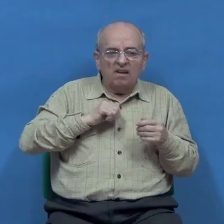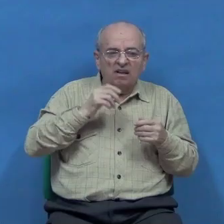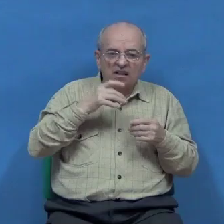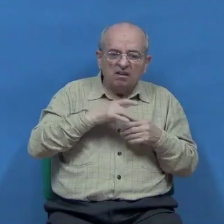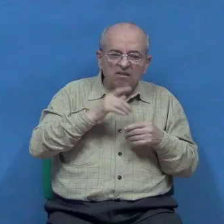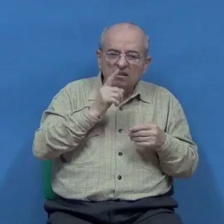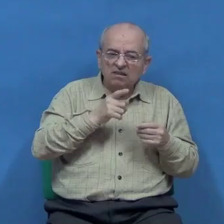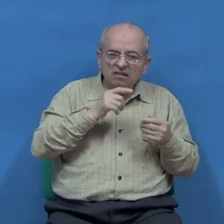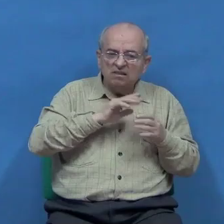Tam nie wolno było.